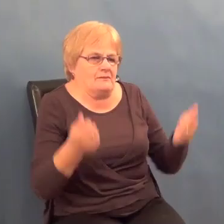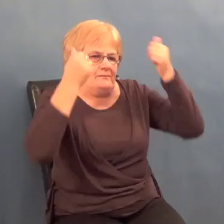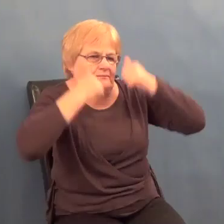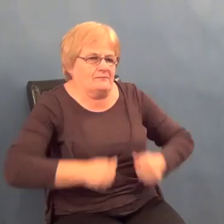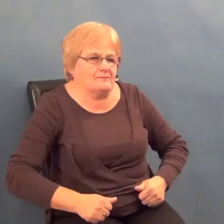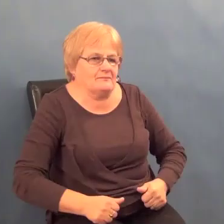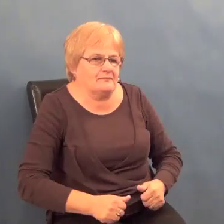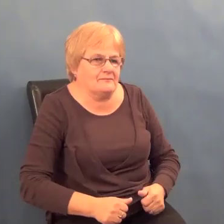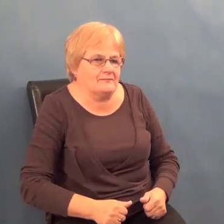Zakłada na siebie.